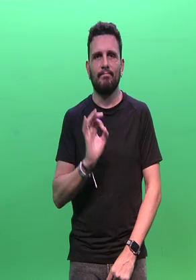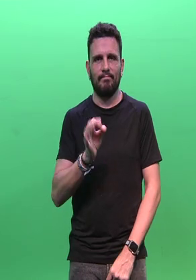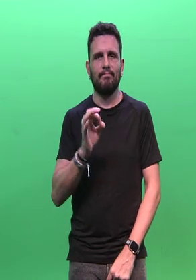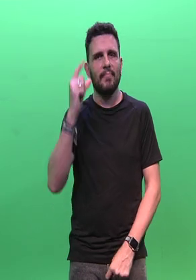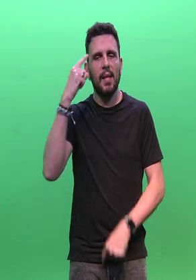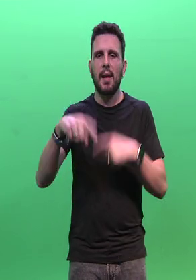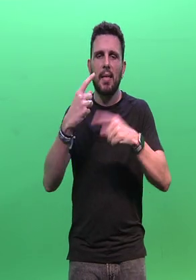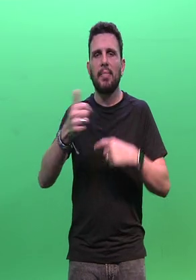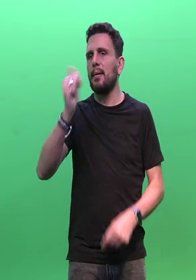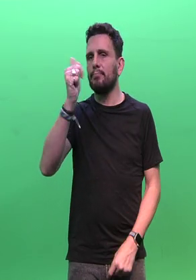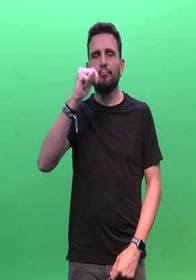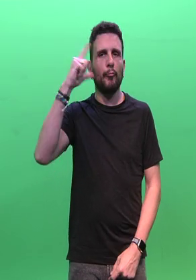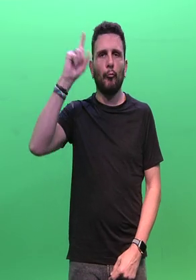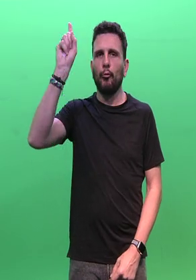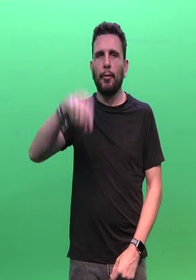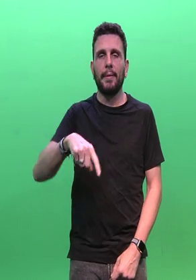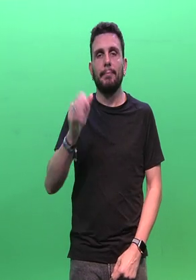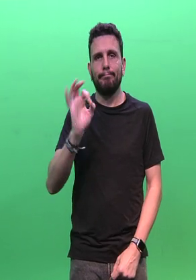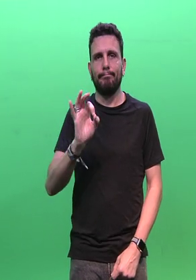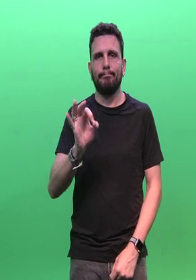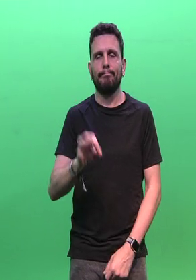Sí, bec cada dia, durant tot el dia, sí.